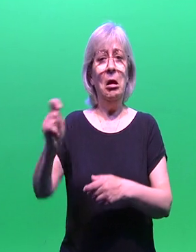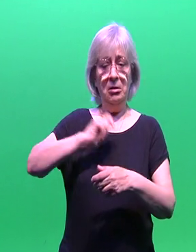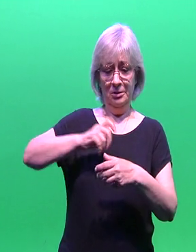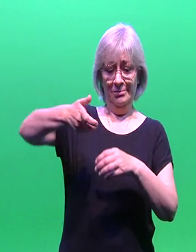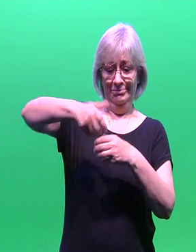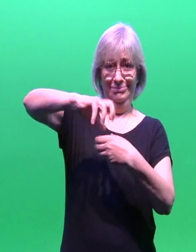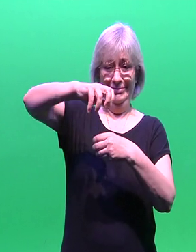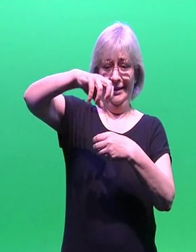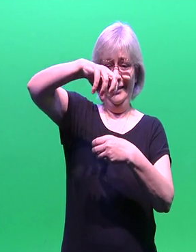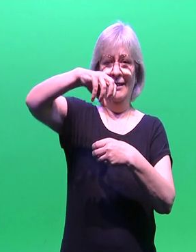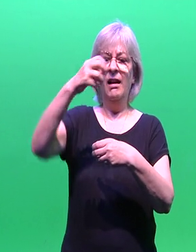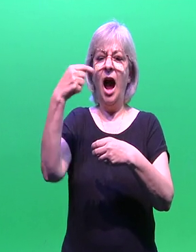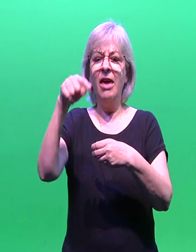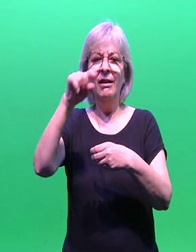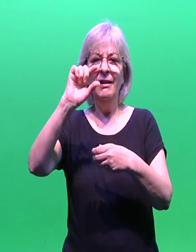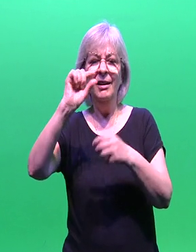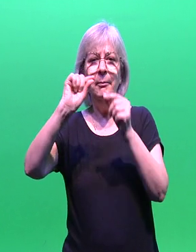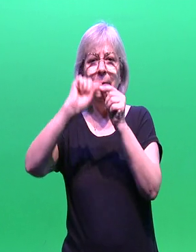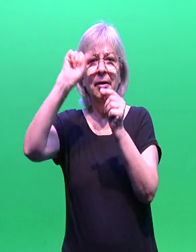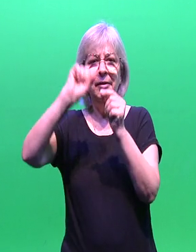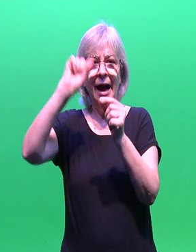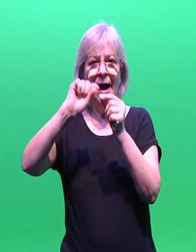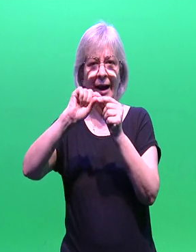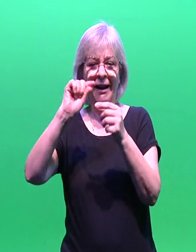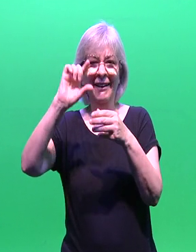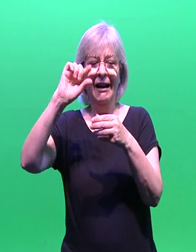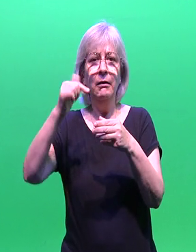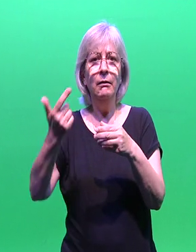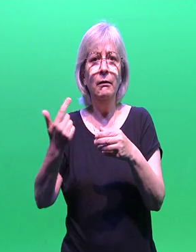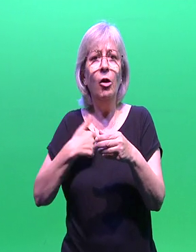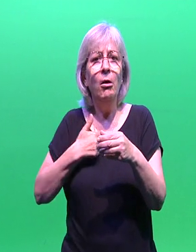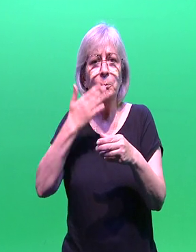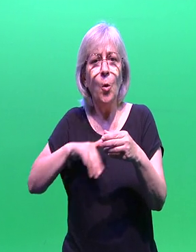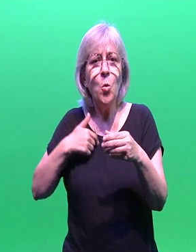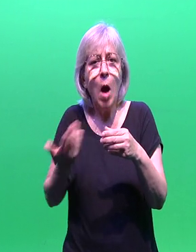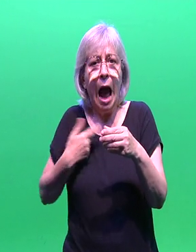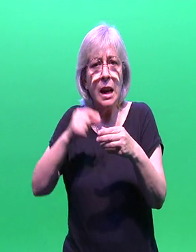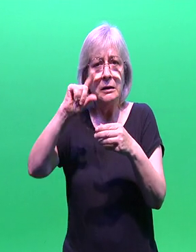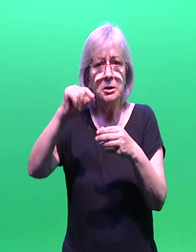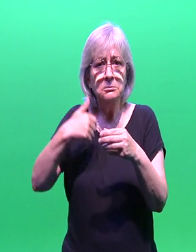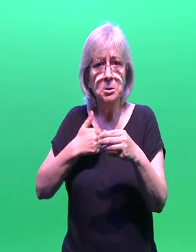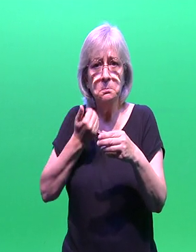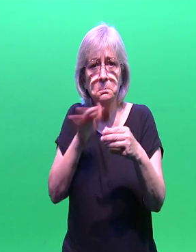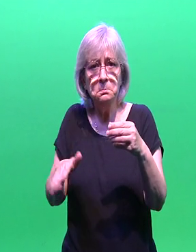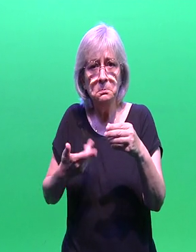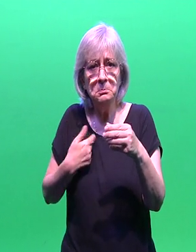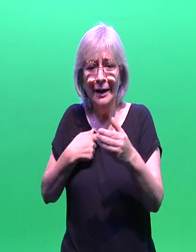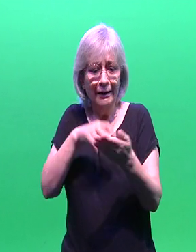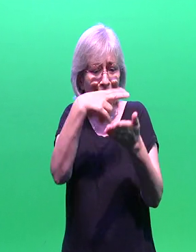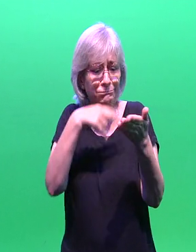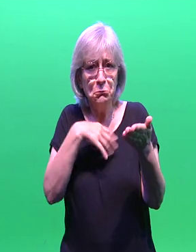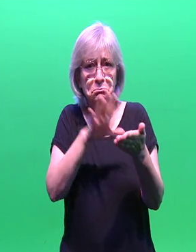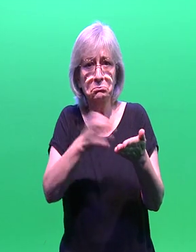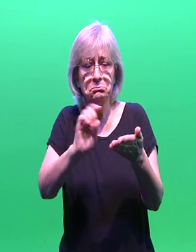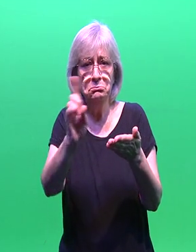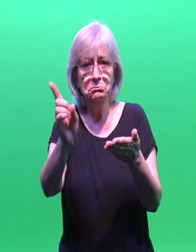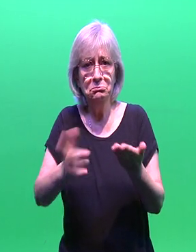Em van donar un pot amb mesures, però on sé quina és la medura que de prendre jo. Llegeixo les instruccions, però no les entenc.